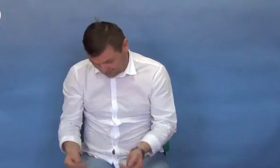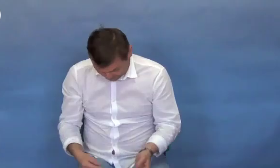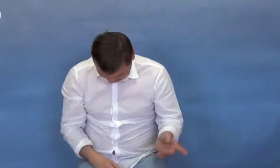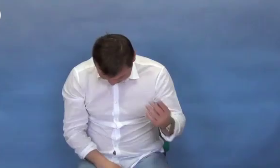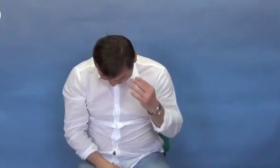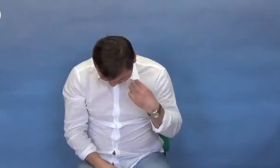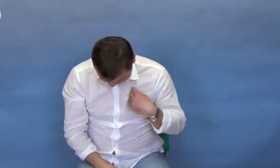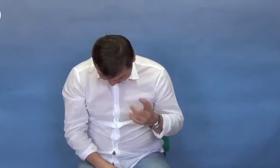Dobrze, że mnie poinformowała.